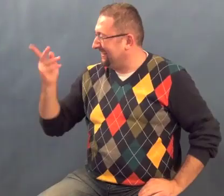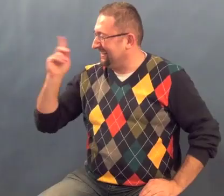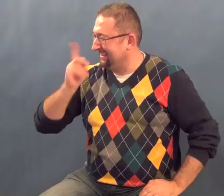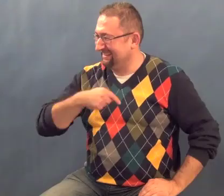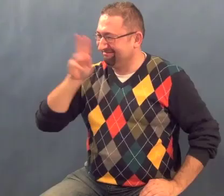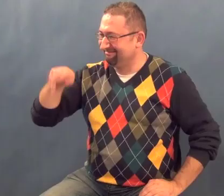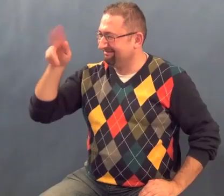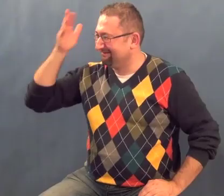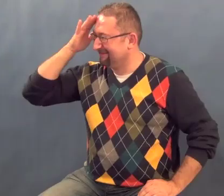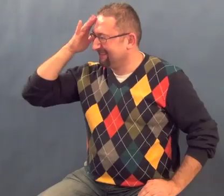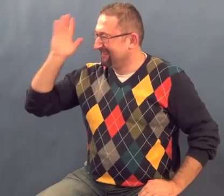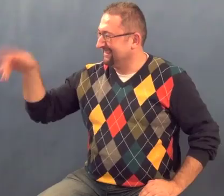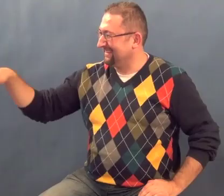Właśnie, patrzę na nich i się zastanawiam.